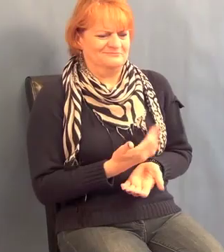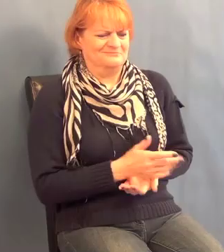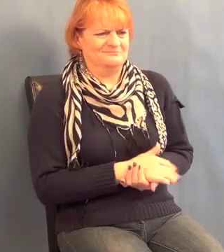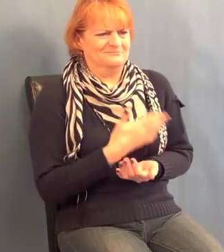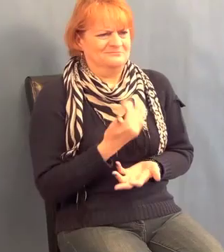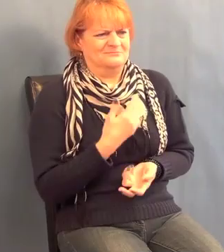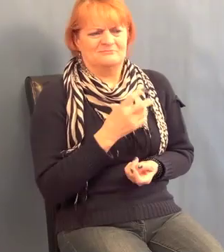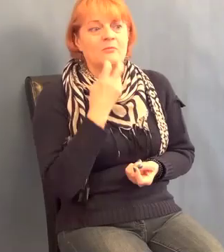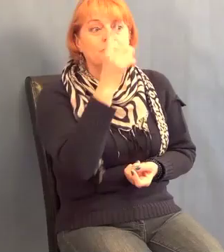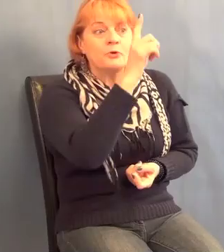Nie wiem.